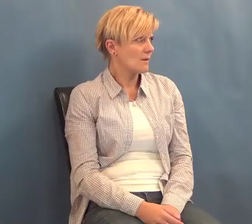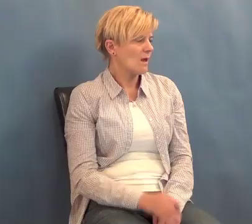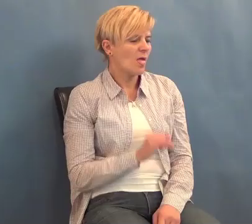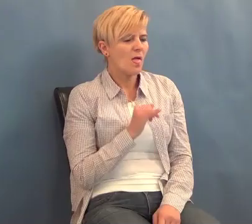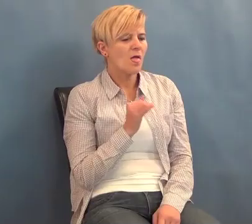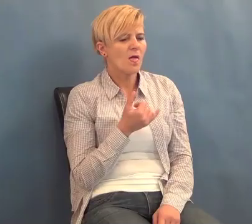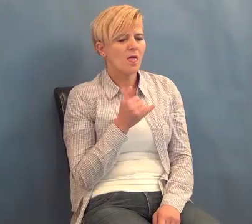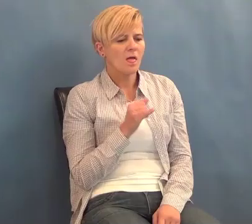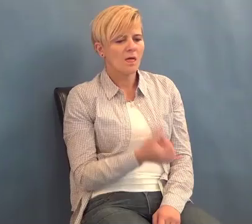Właśnie?